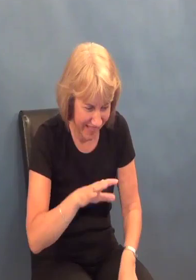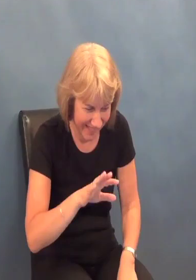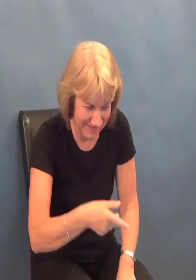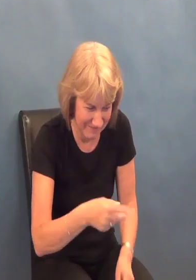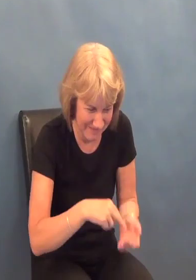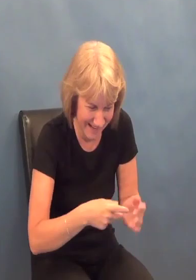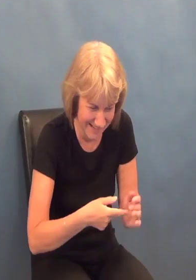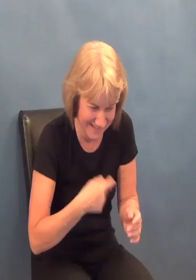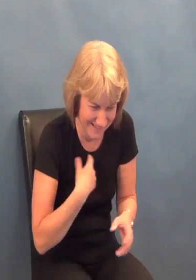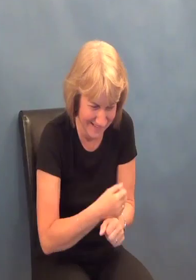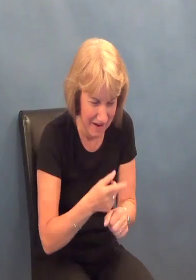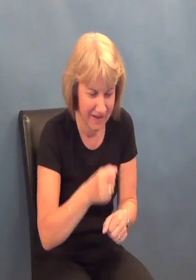Dziwny ten plan, napięty.